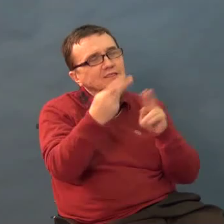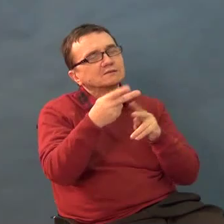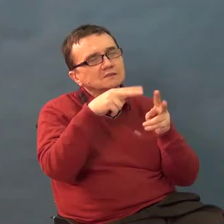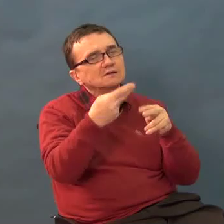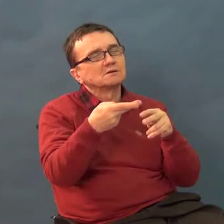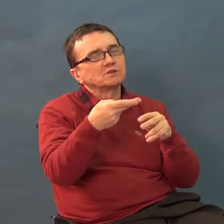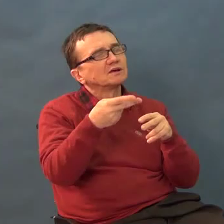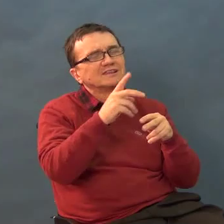Następny.